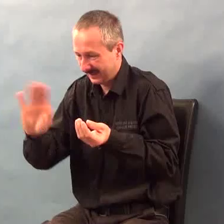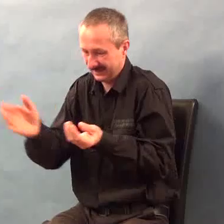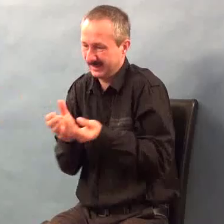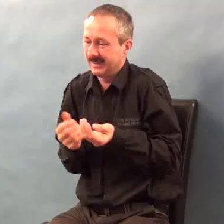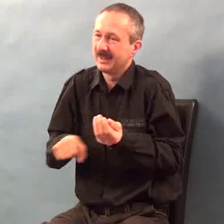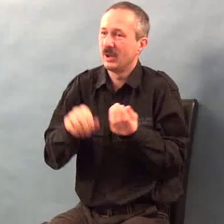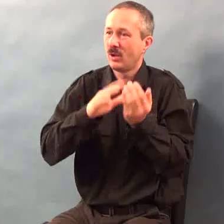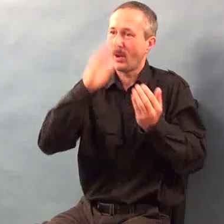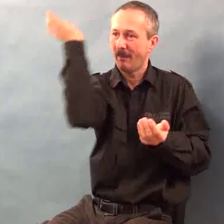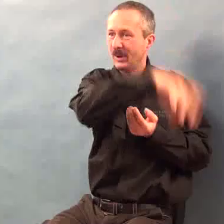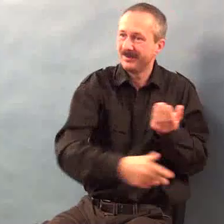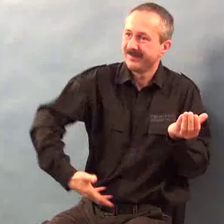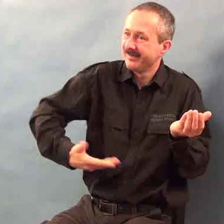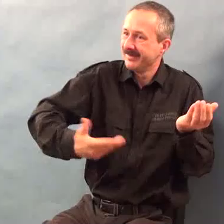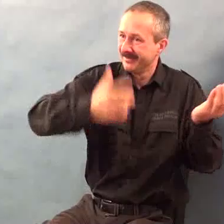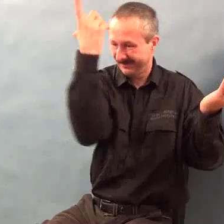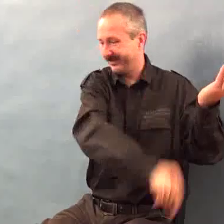Obaj wrócili do domu razem z żabą.